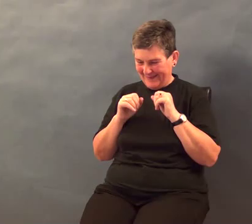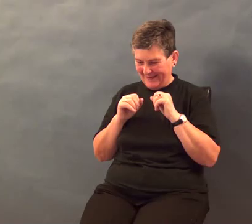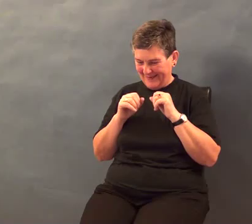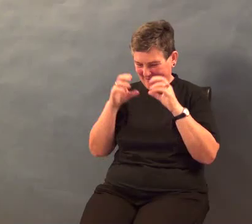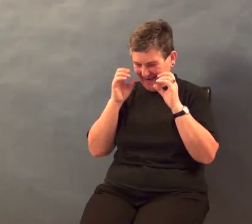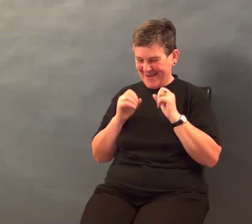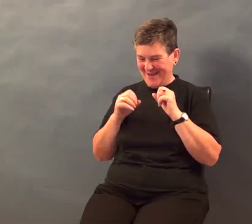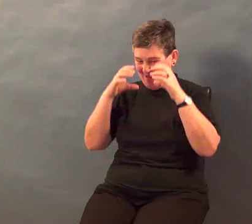Kot nadal patrzył na kurę przez lornetkę.